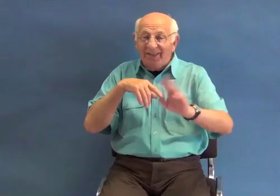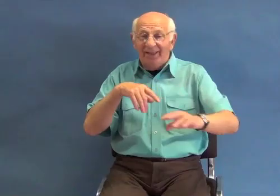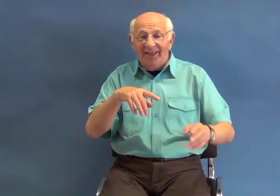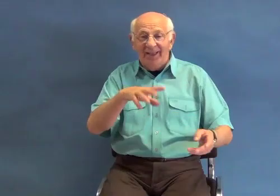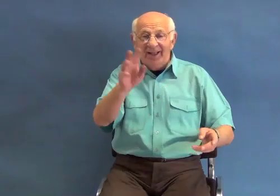Nie.